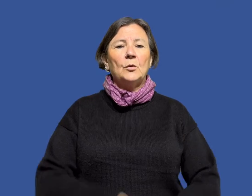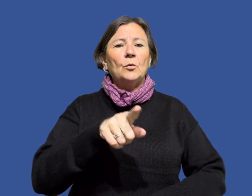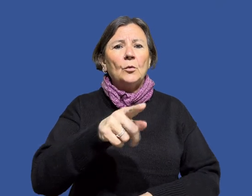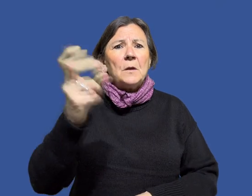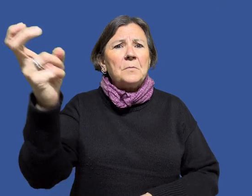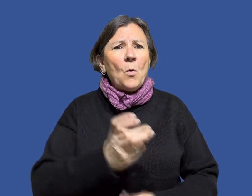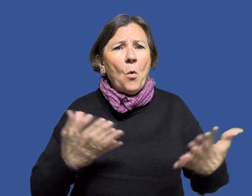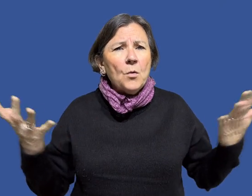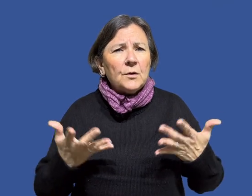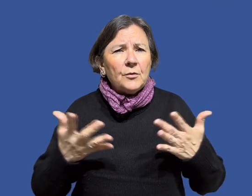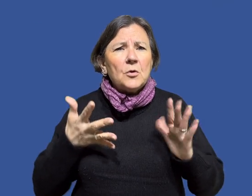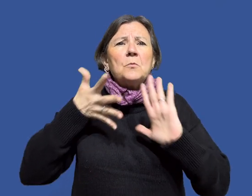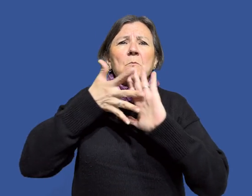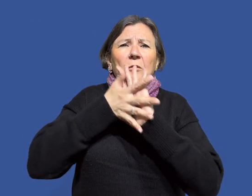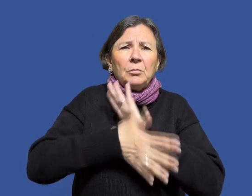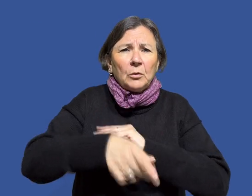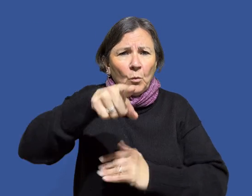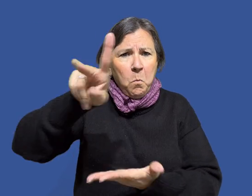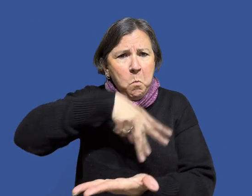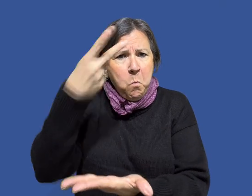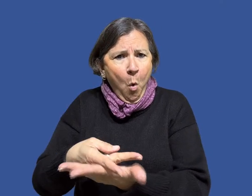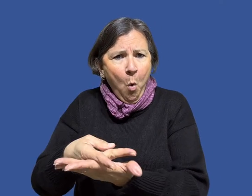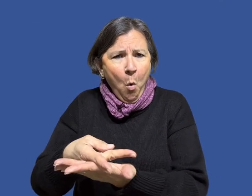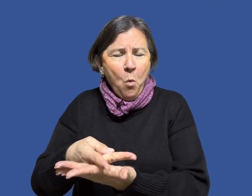Véns a urgències perquè has tingut una caiguda?